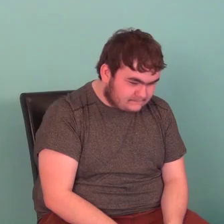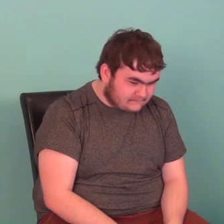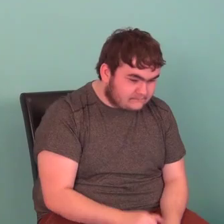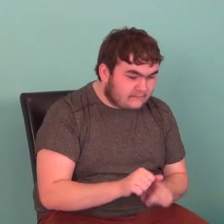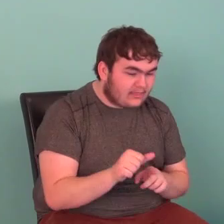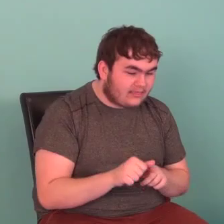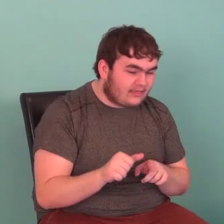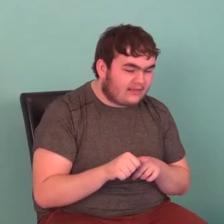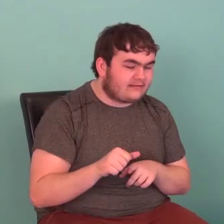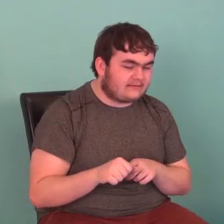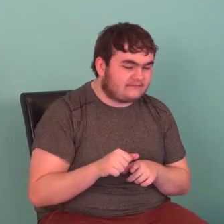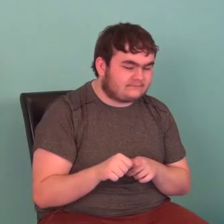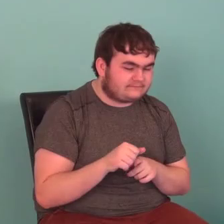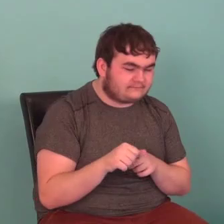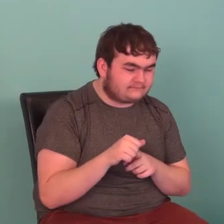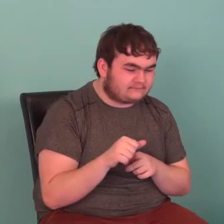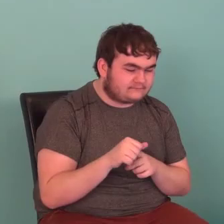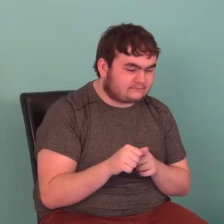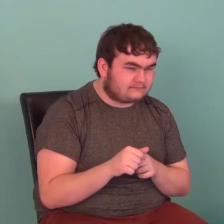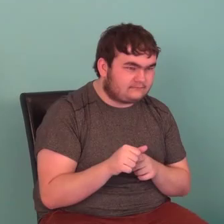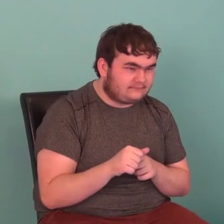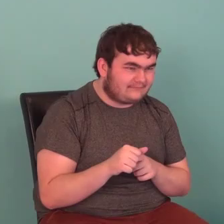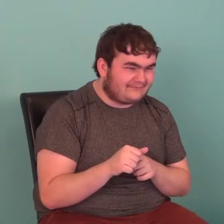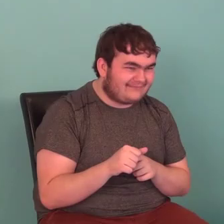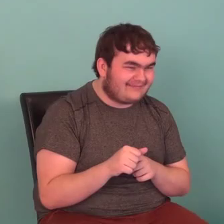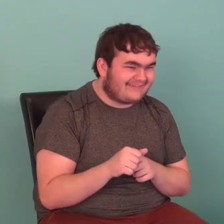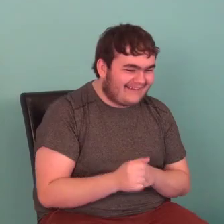Jedenastego.